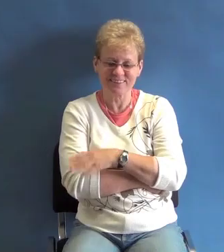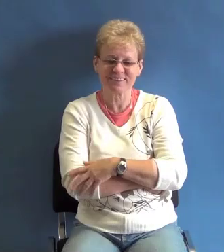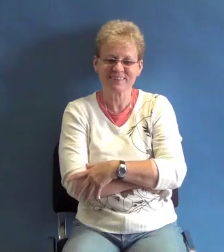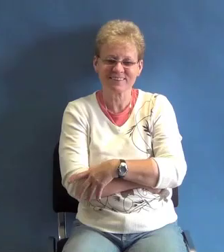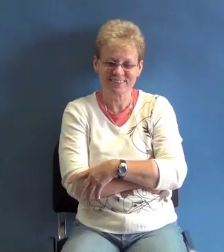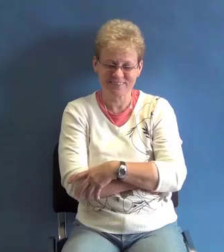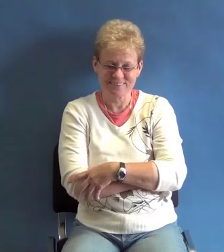Nie.